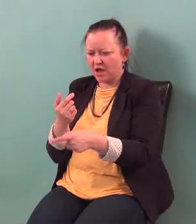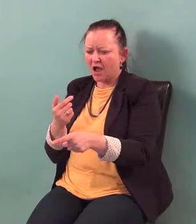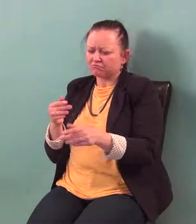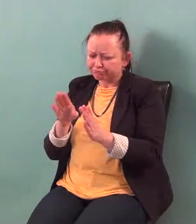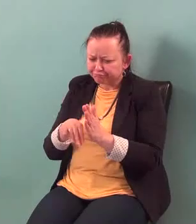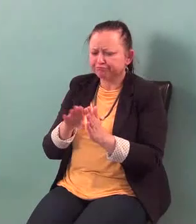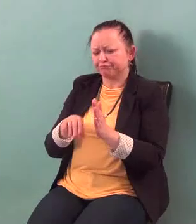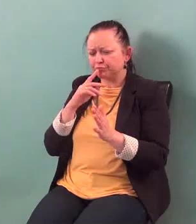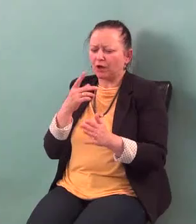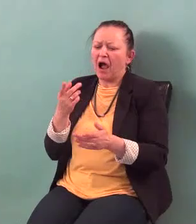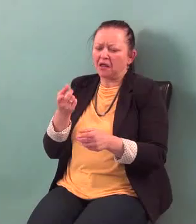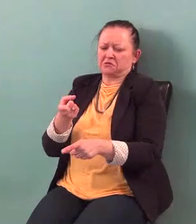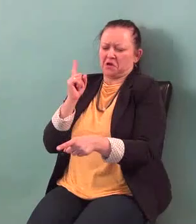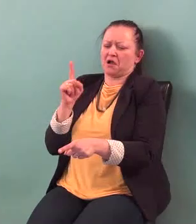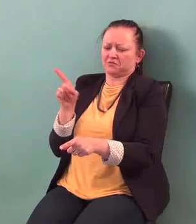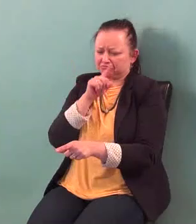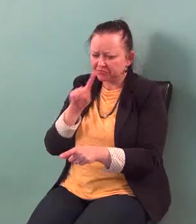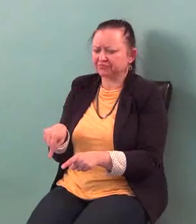Nawet coś zwykłego, to również jest zakaz.